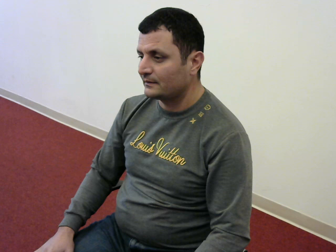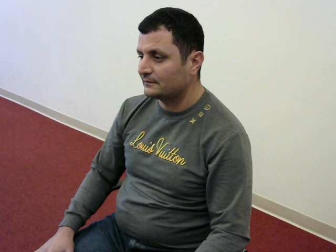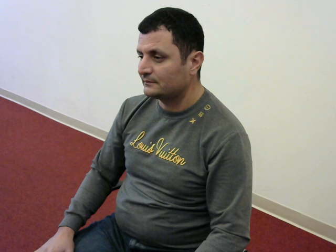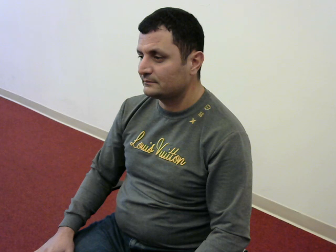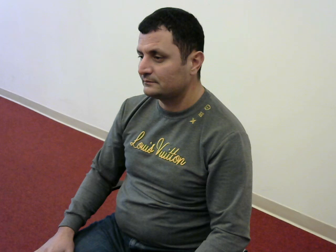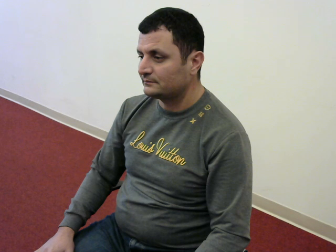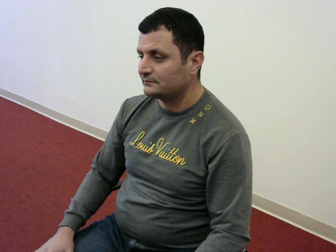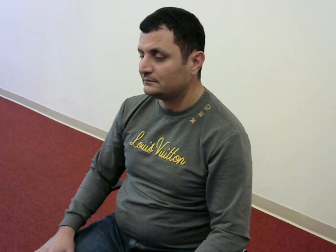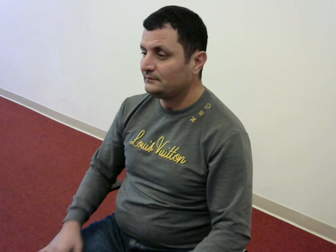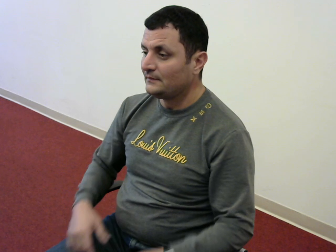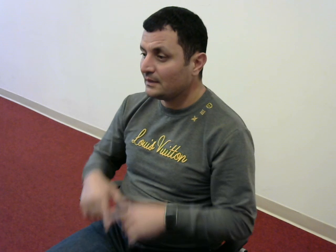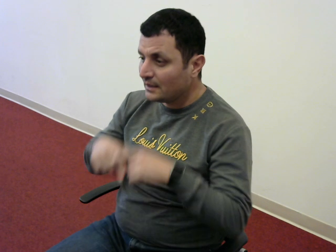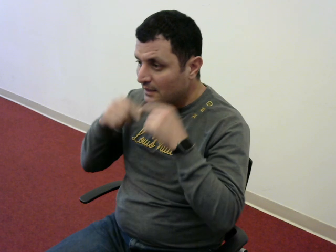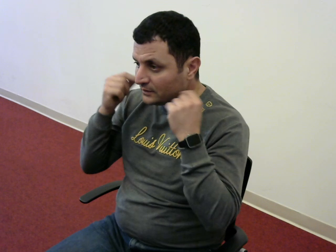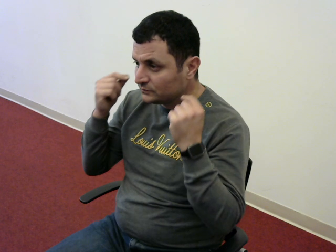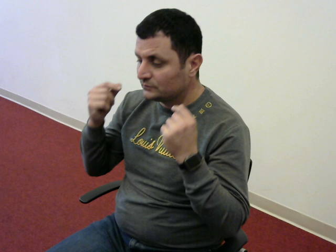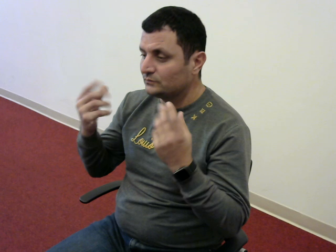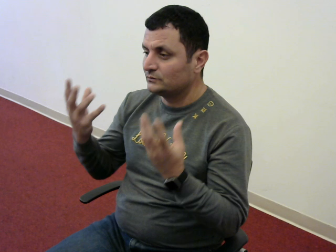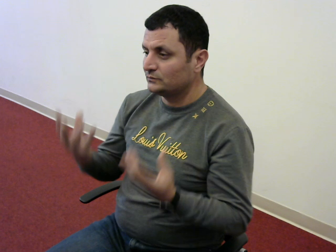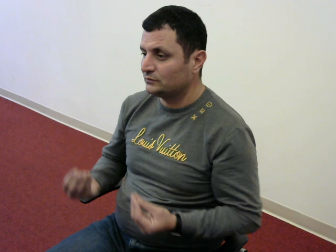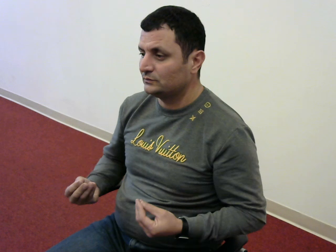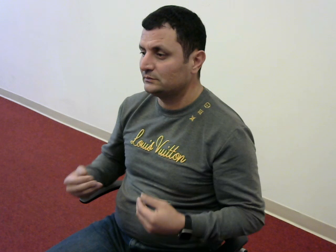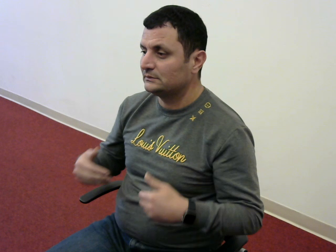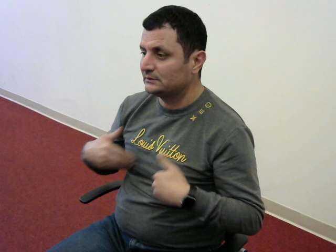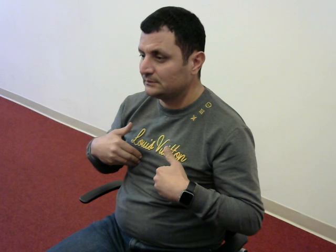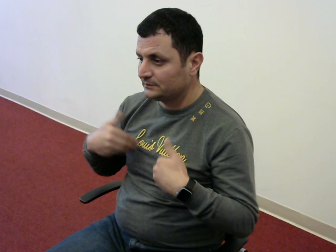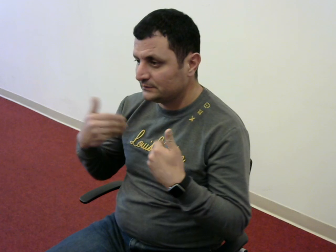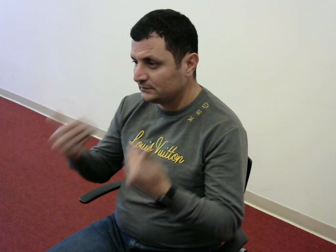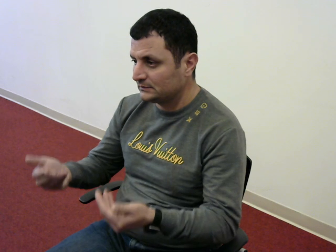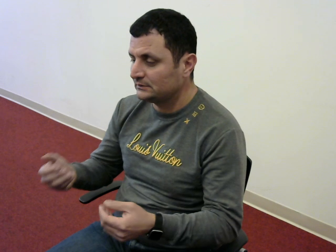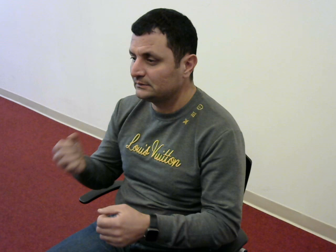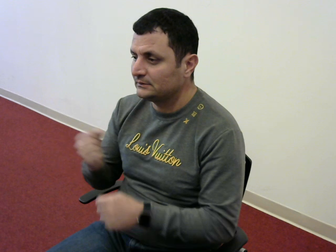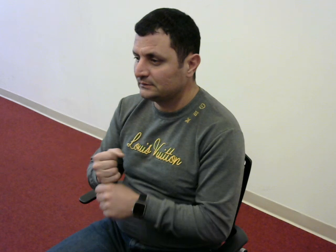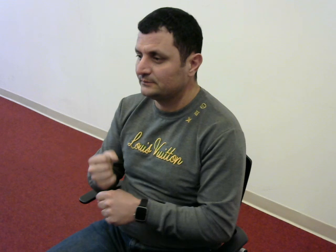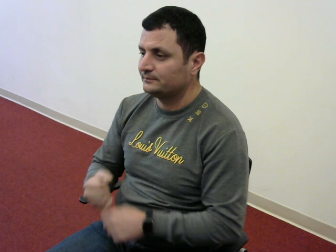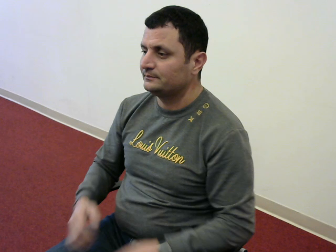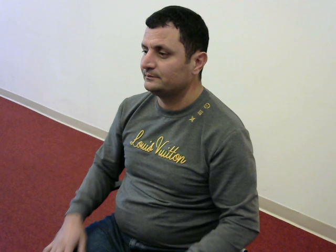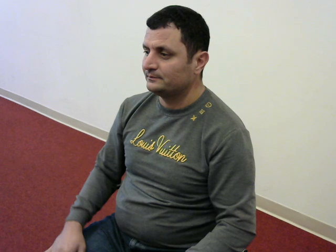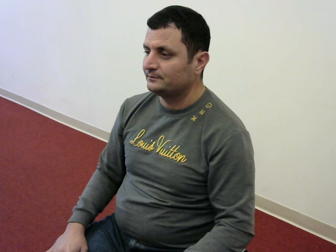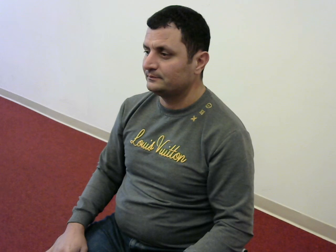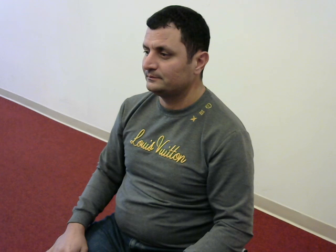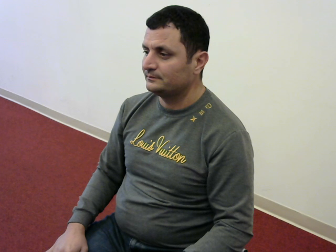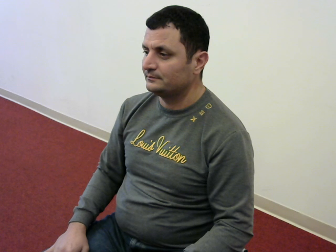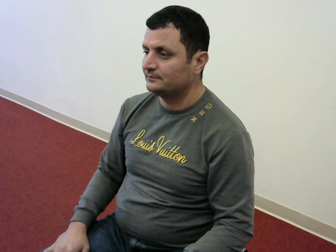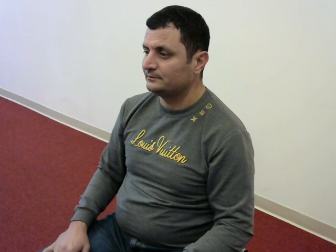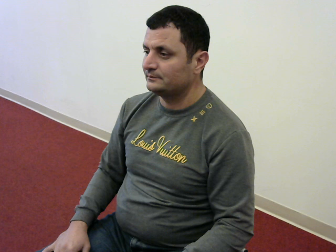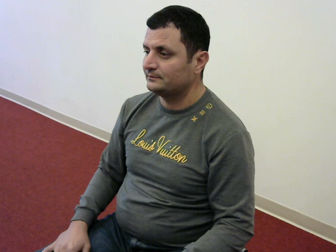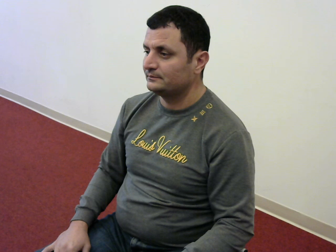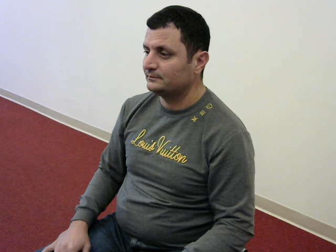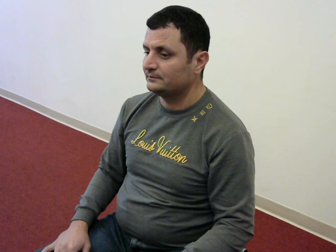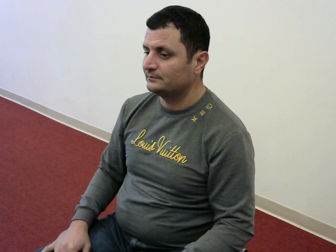Ad gününü təbrik edirəm